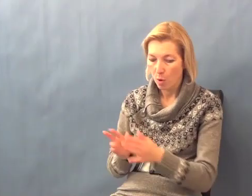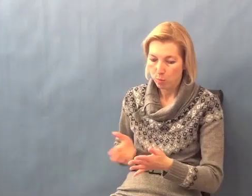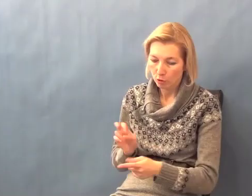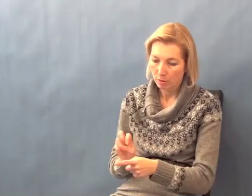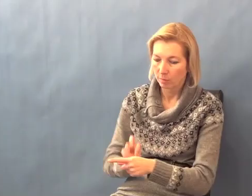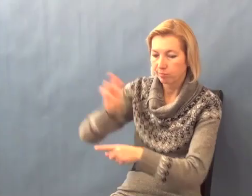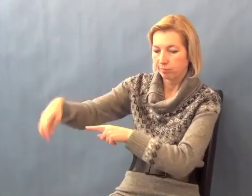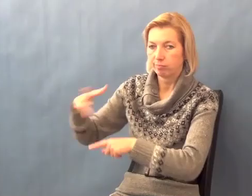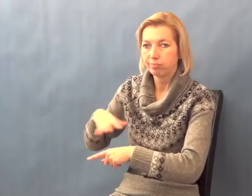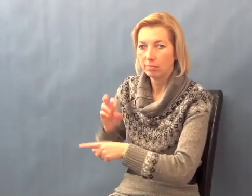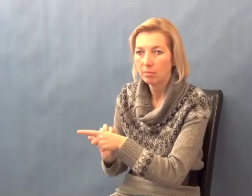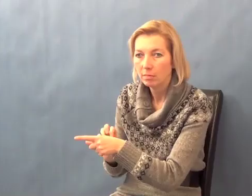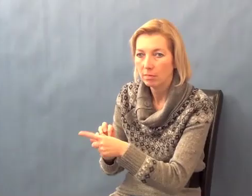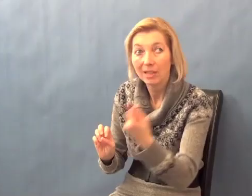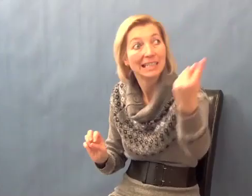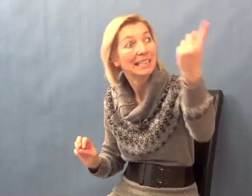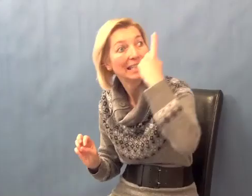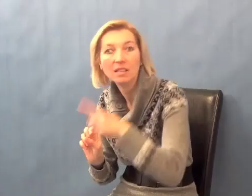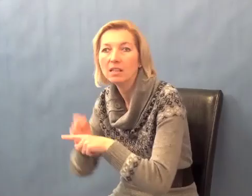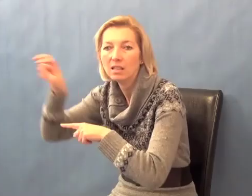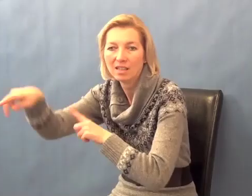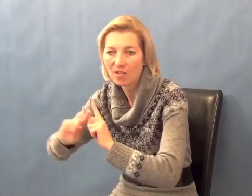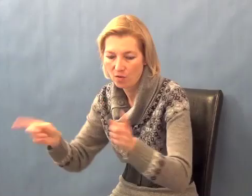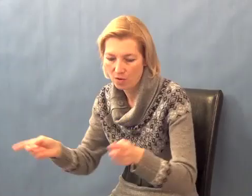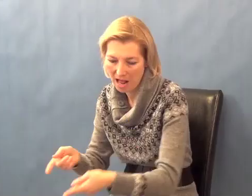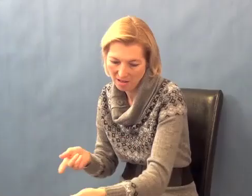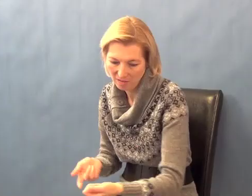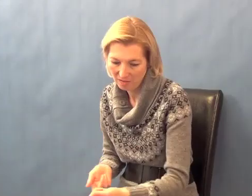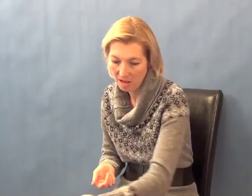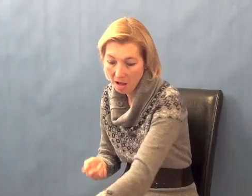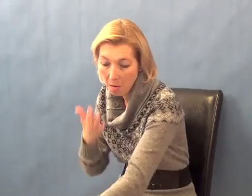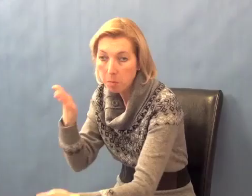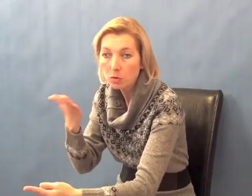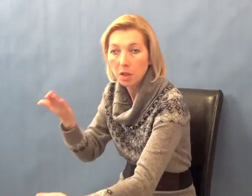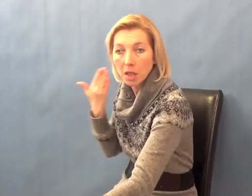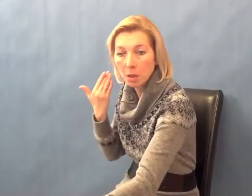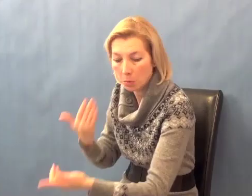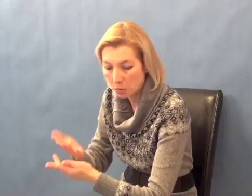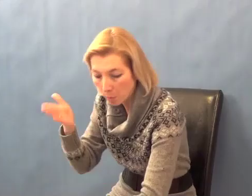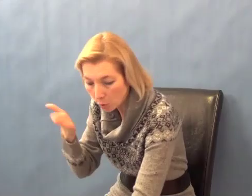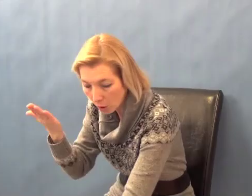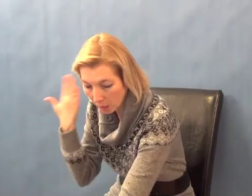Albo może nie wolno wyskakiwać z jadącego pociągu?